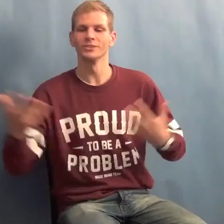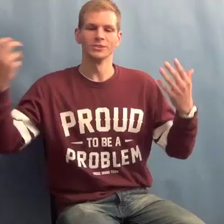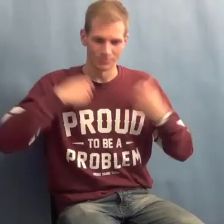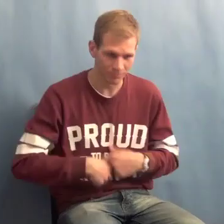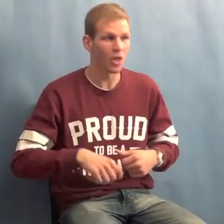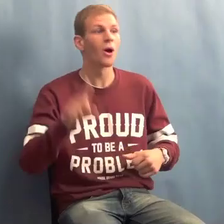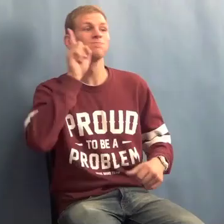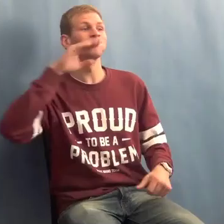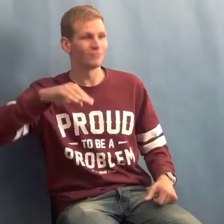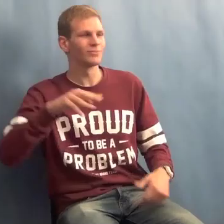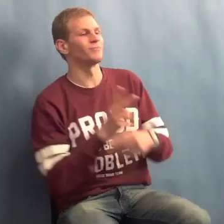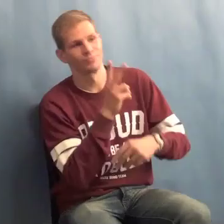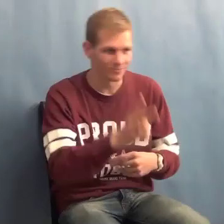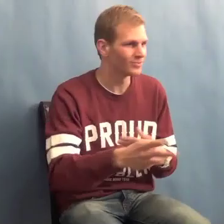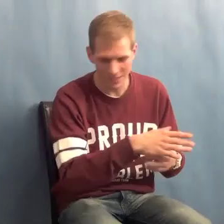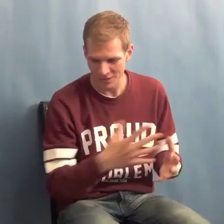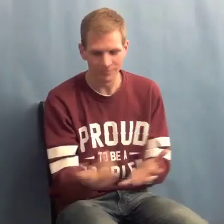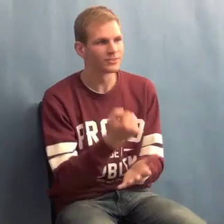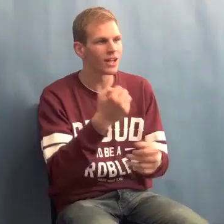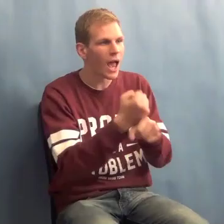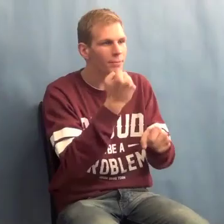Chłopiec wyszedł, zaczął szukać kamieni.